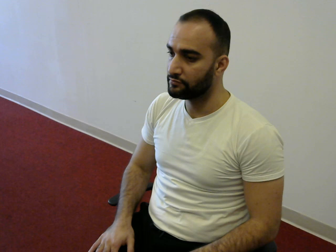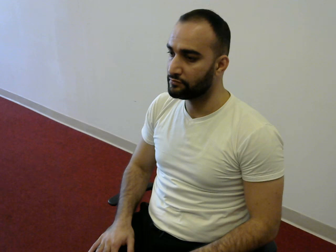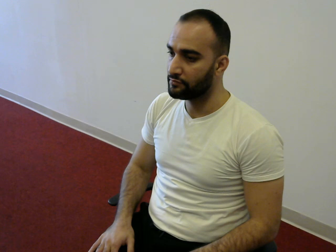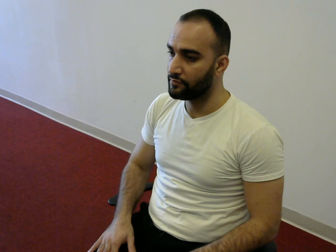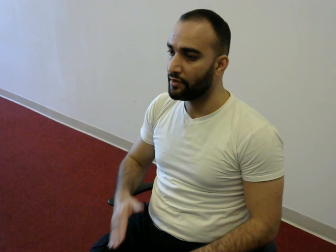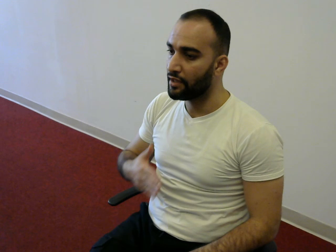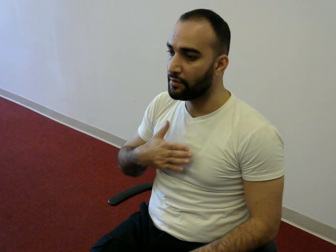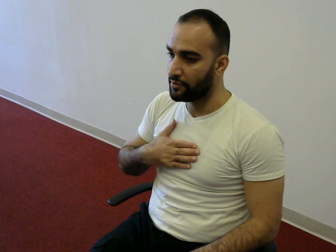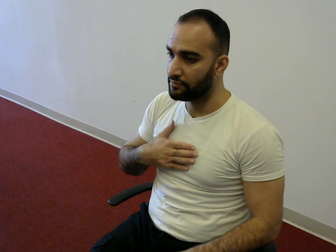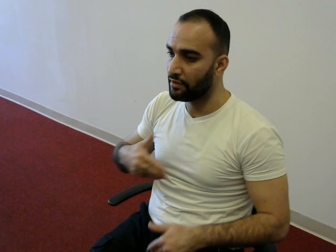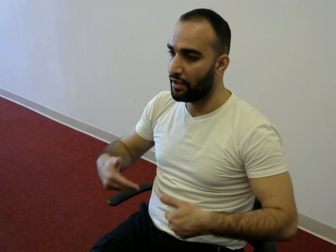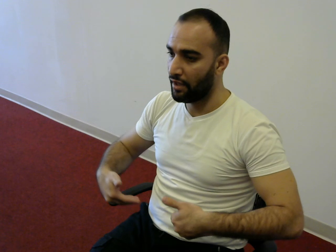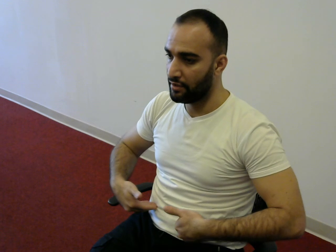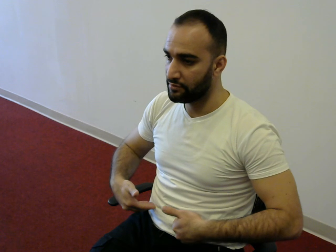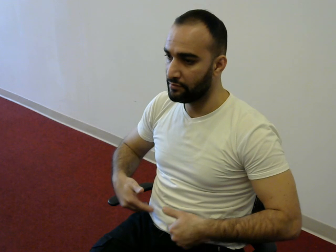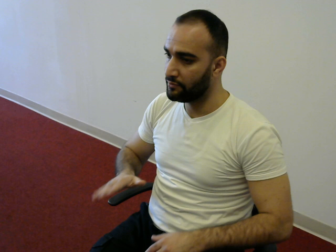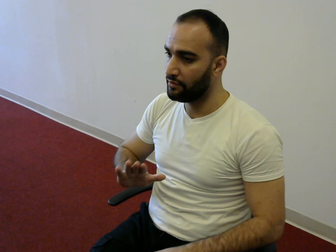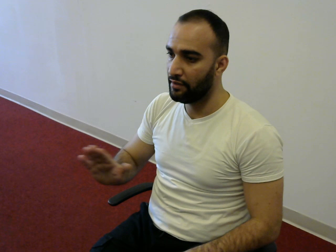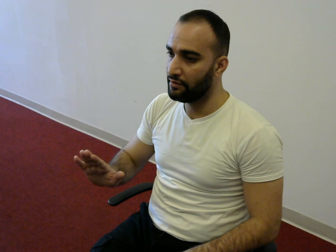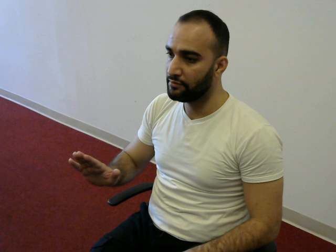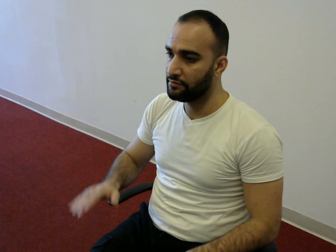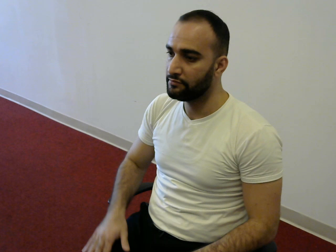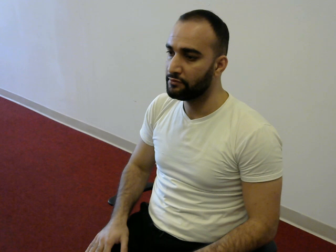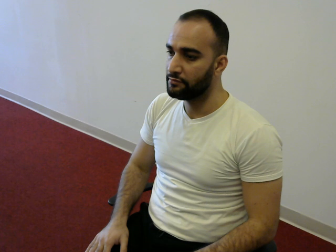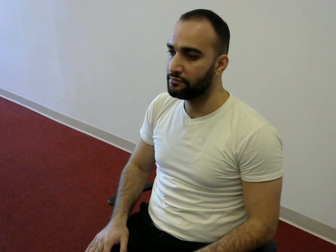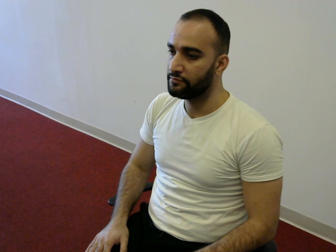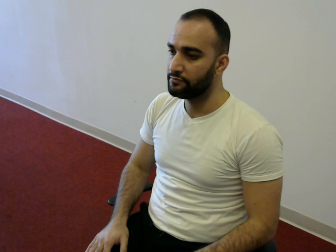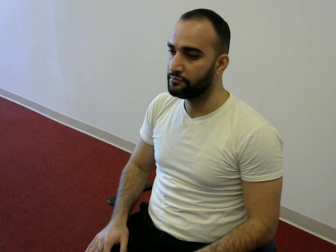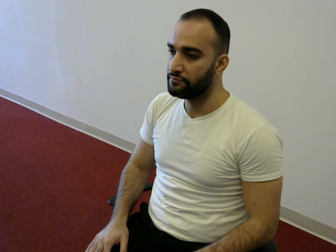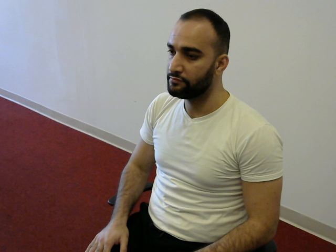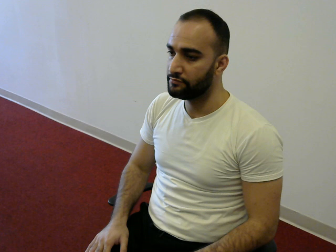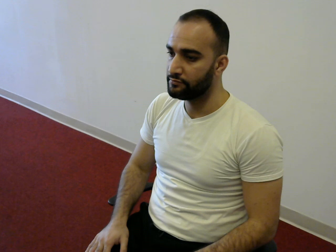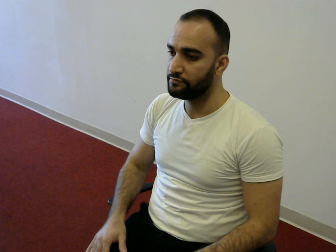Mən ac deyiləm